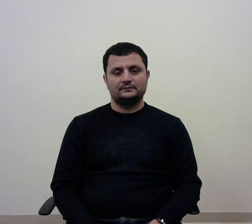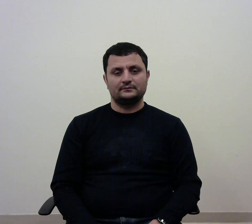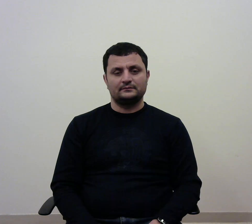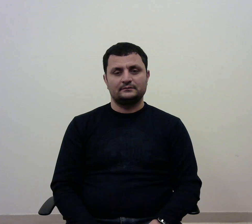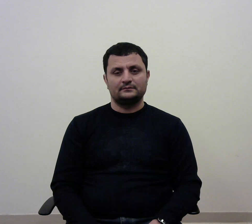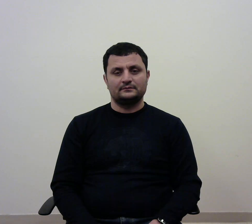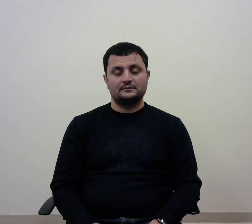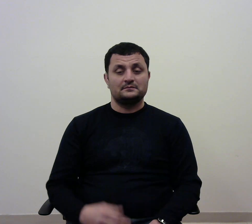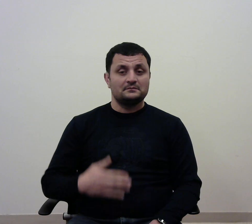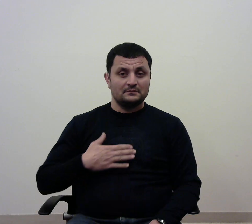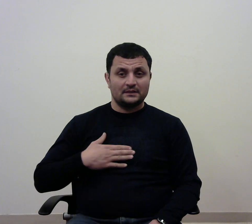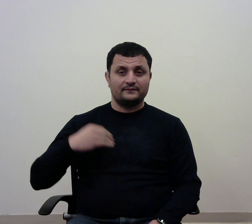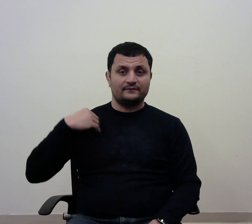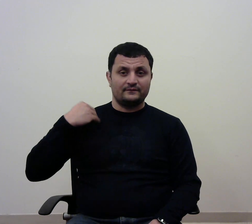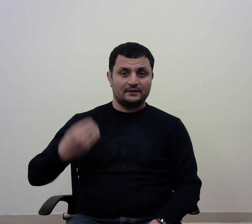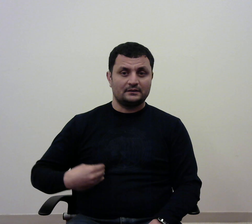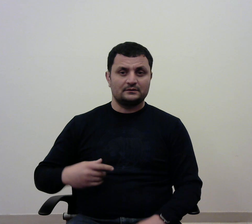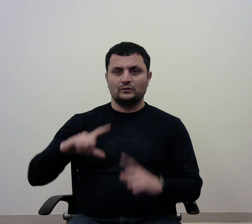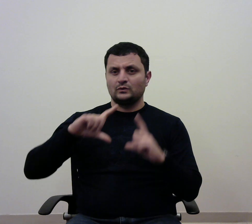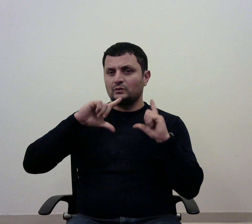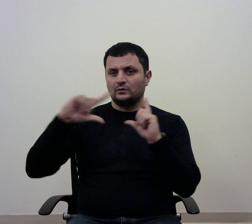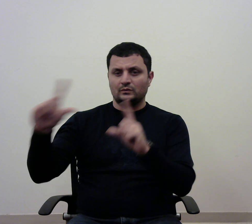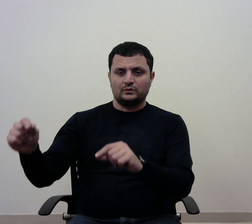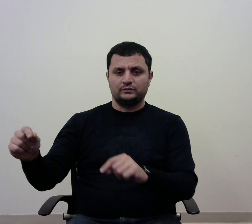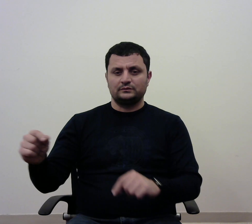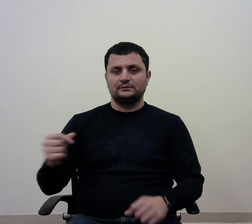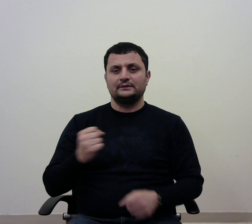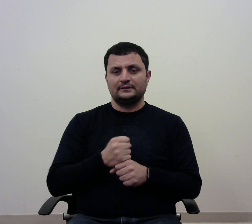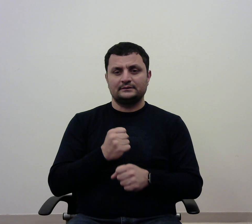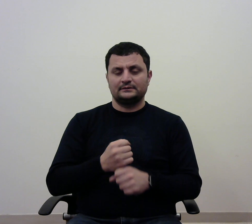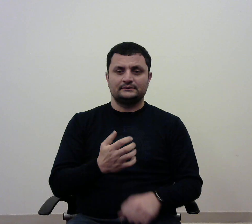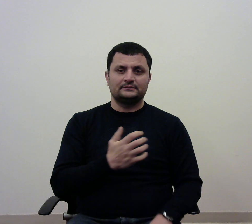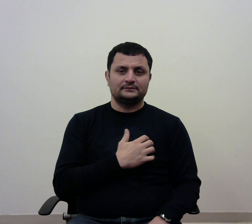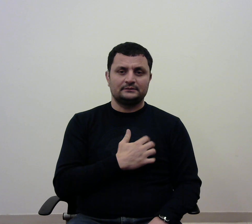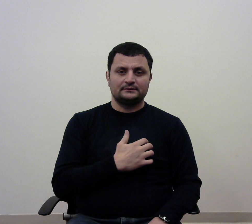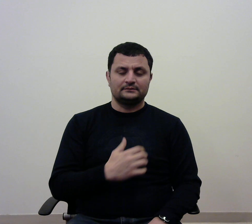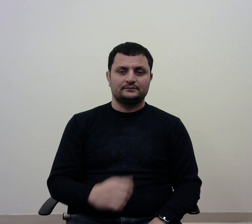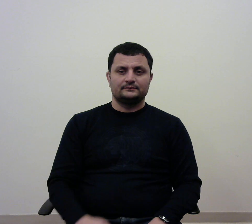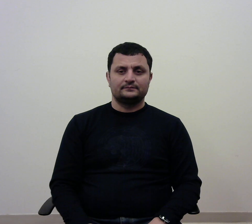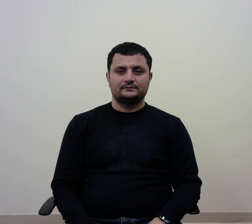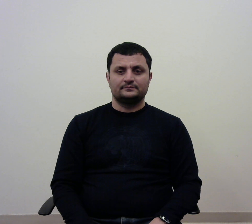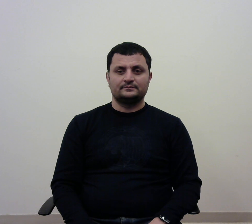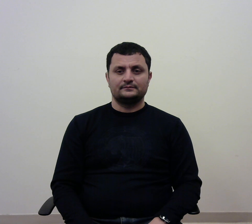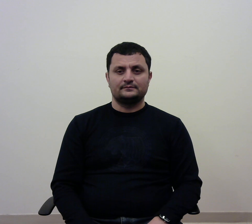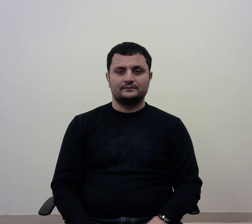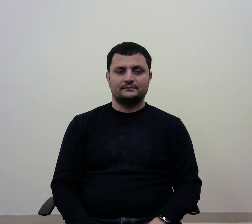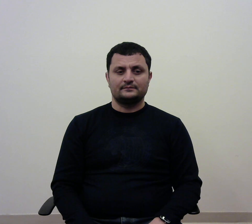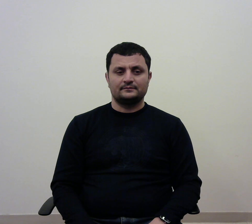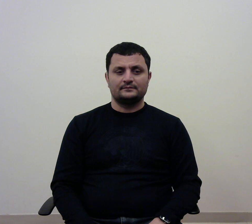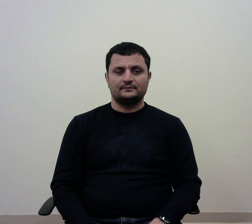Mən Fransaya səyahet etmək istəyirəm